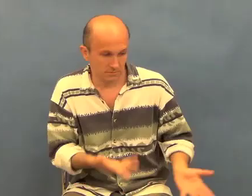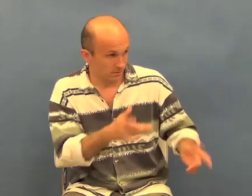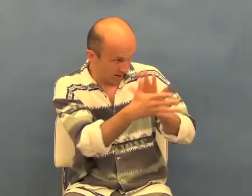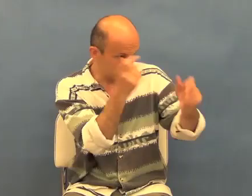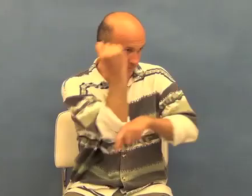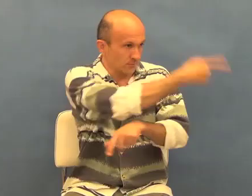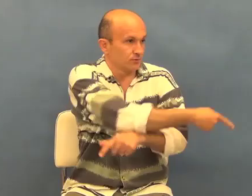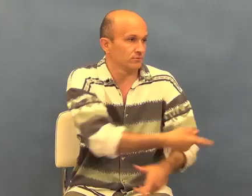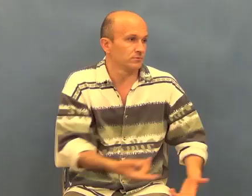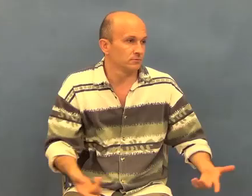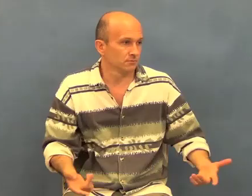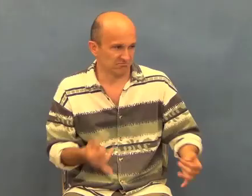Musi go wyrzucić do śmieci.